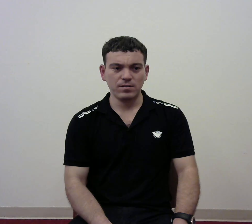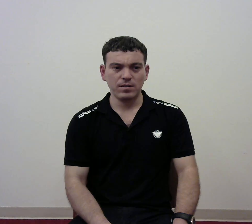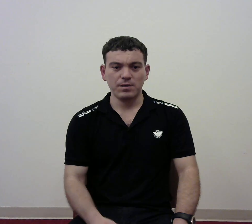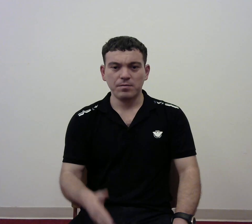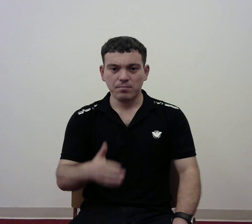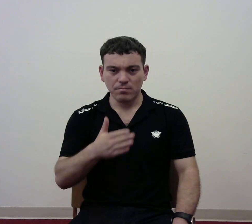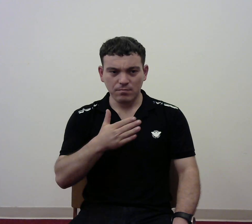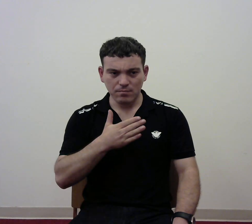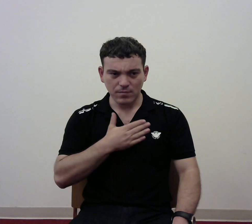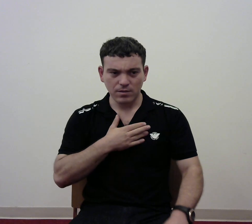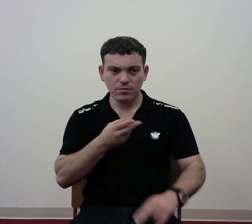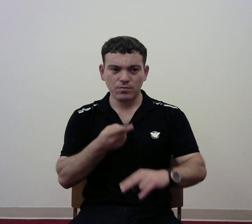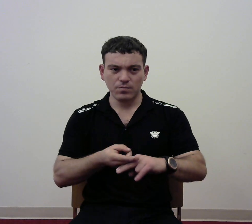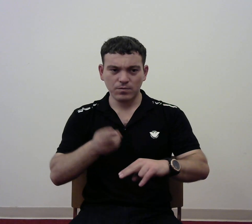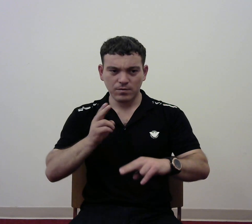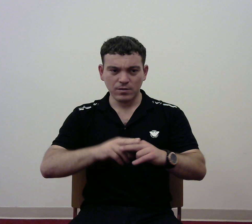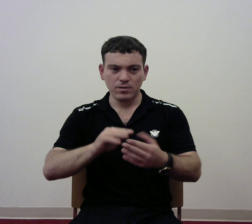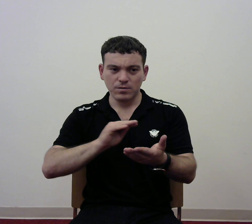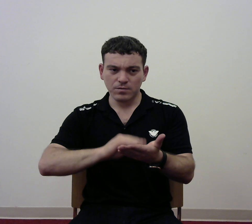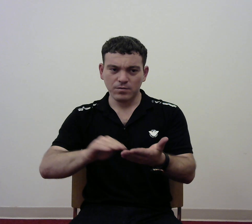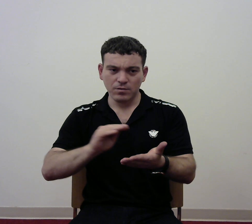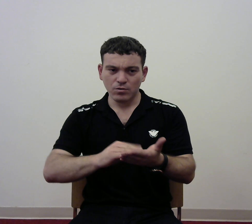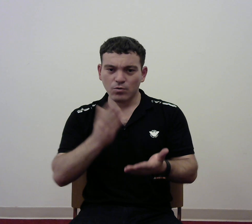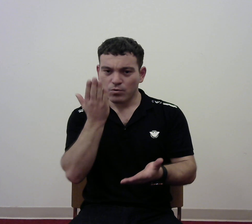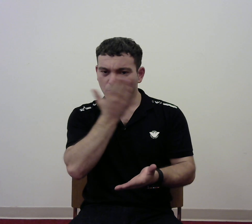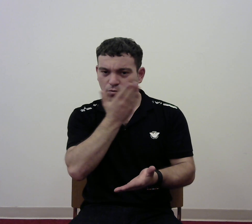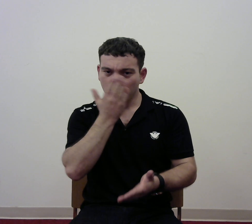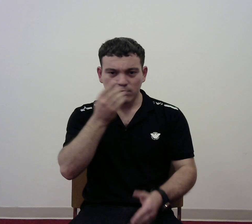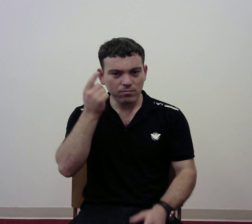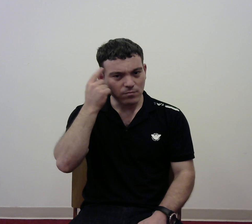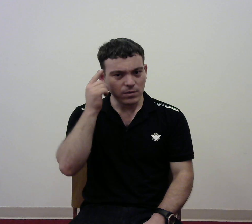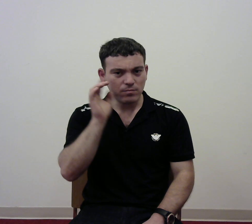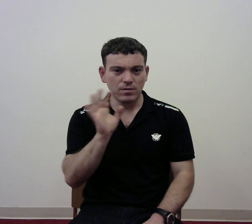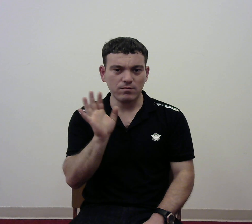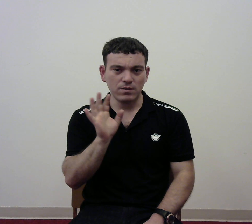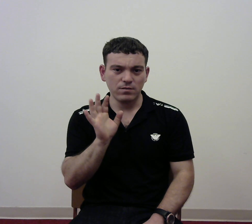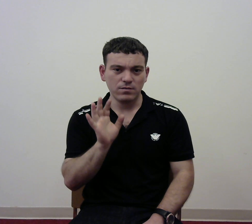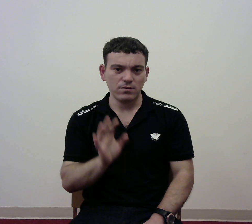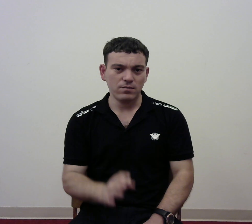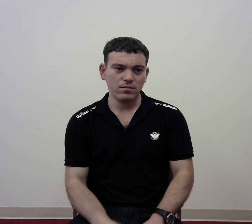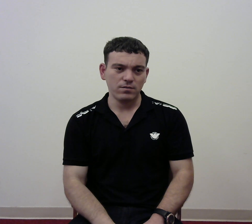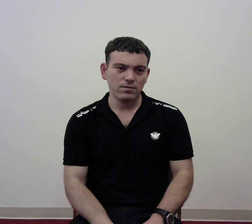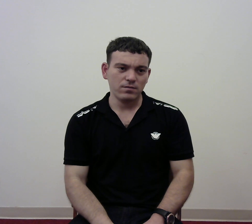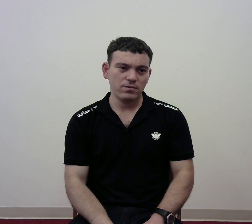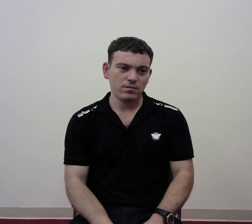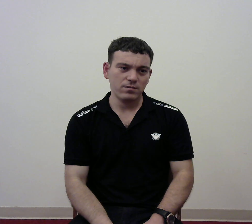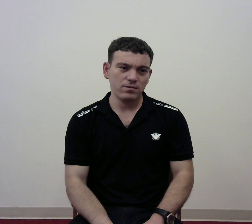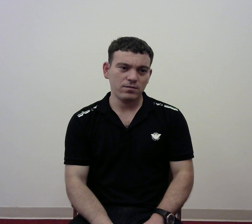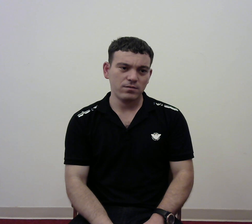Mən bu yazını oxuya bilmirəm